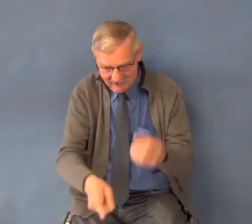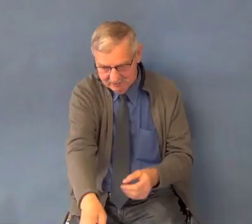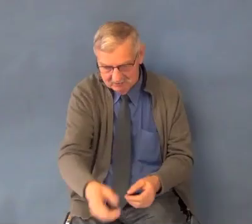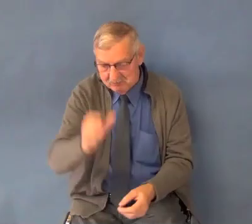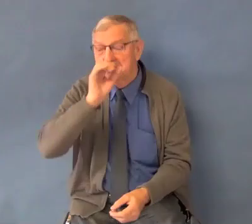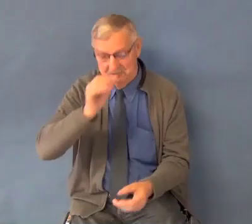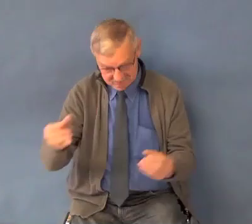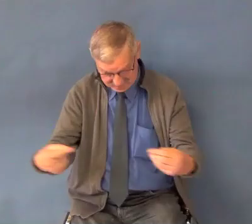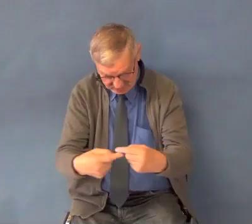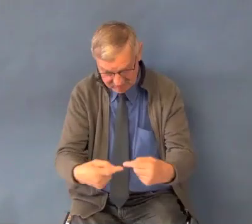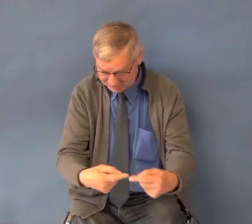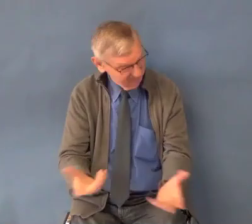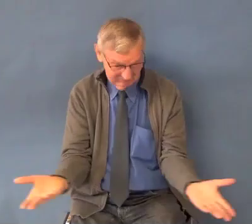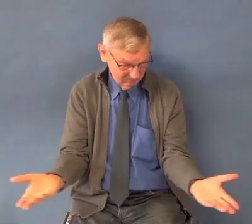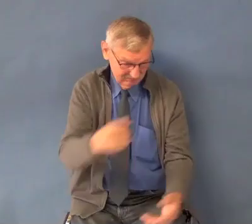Do tego picie mleka, to nie pasuje.